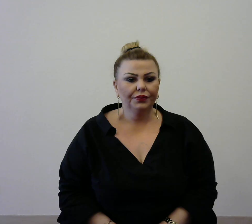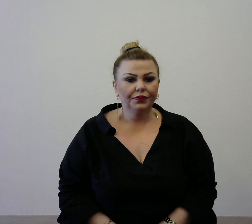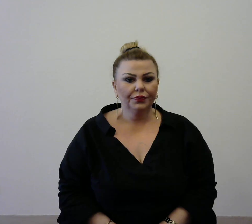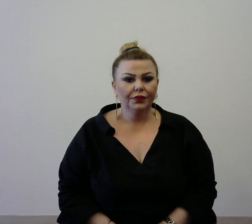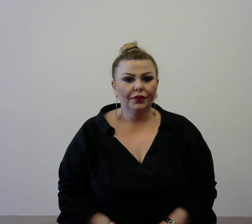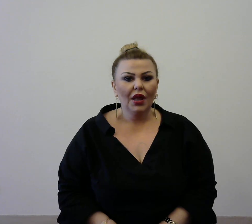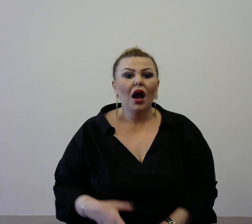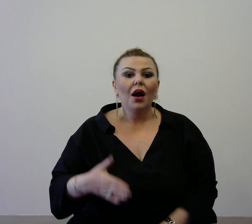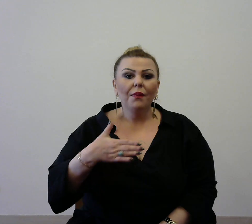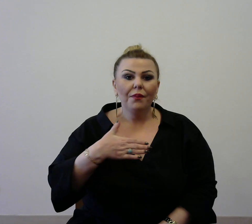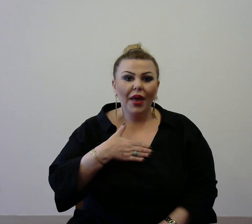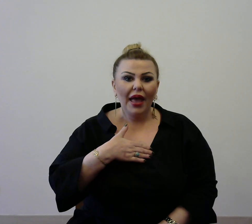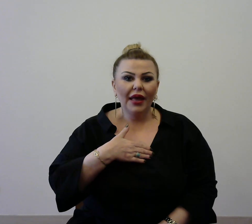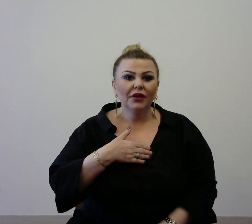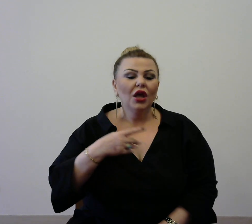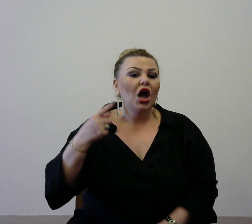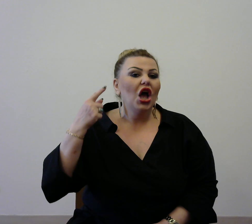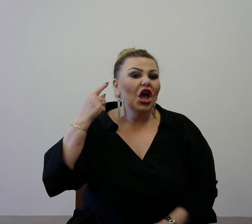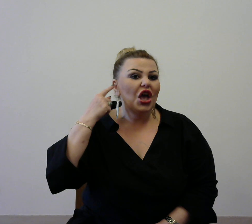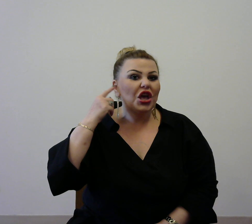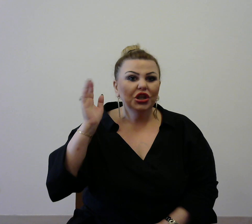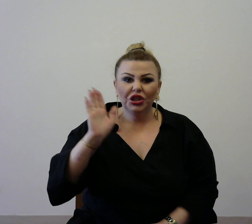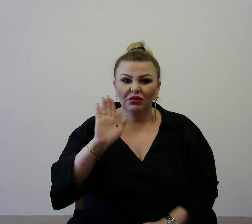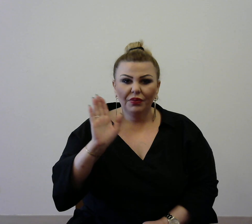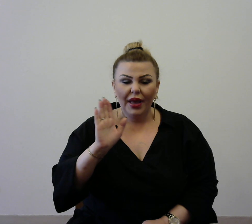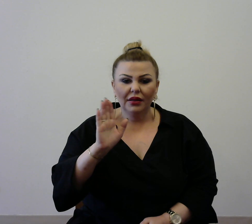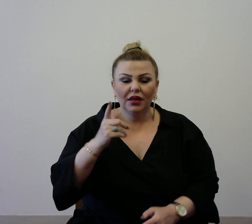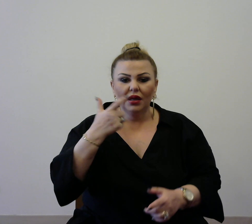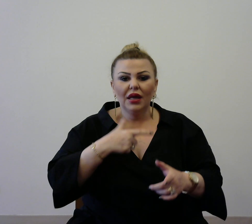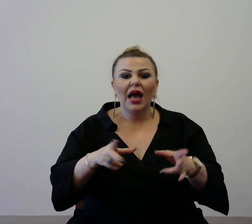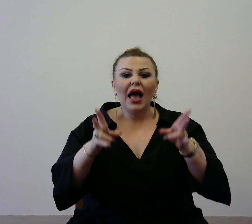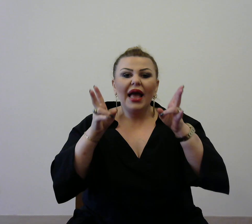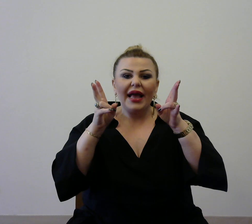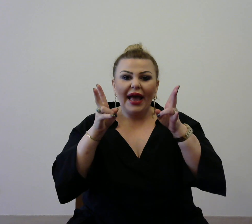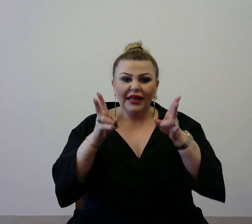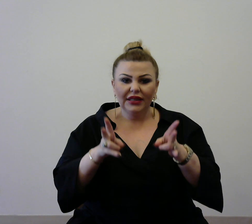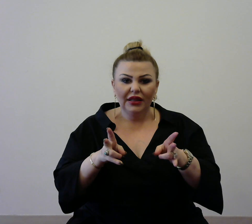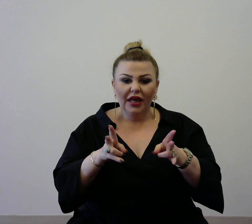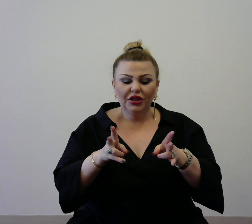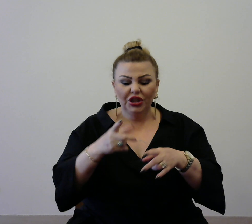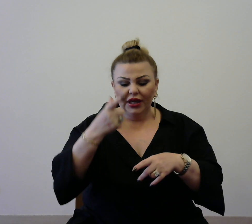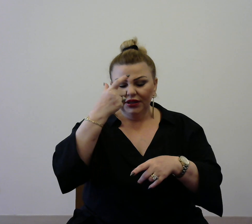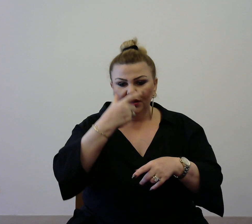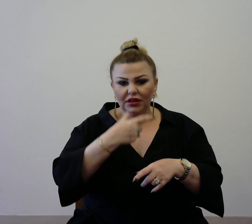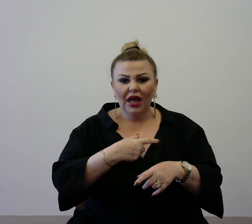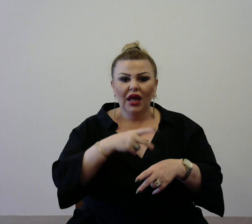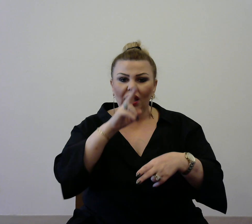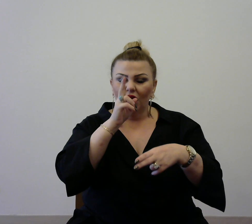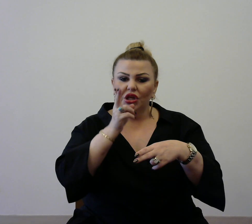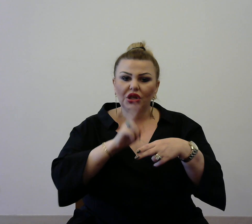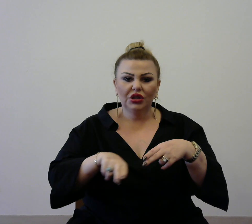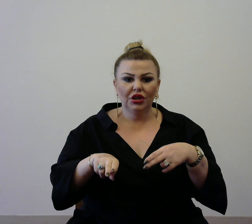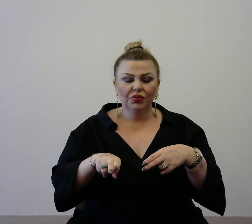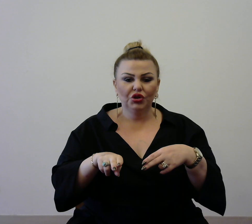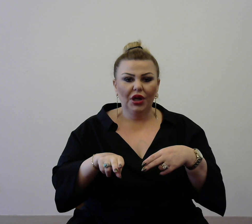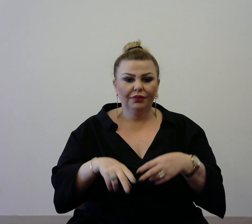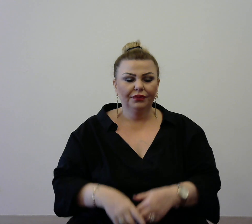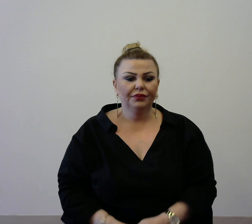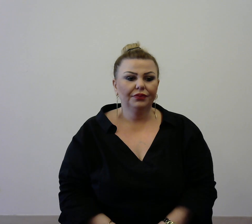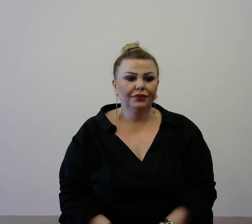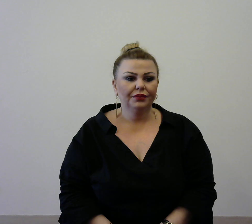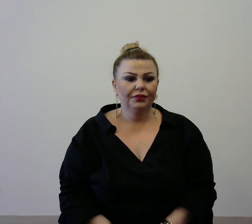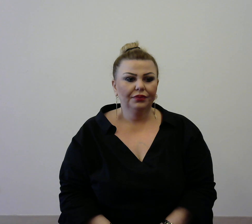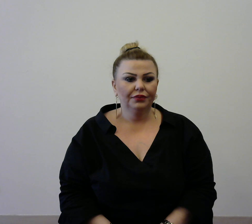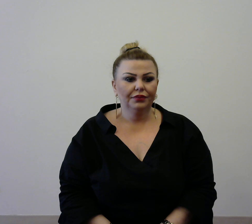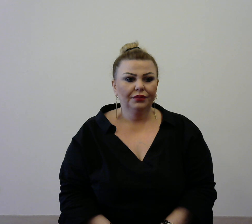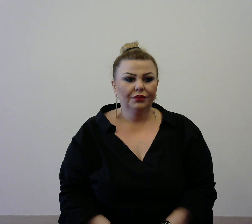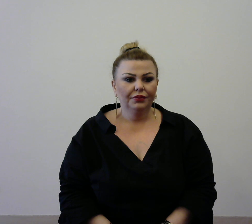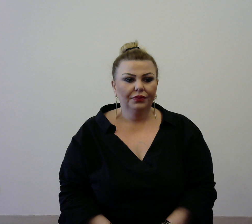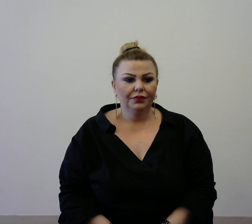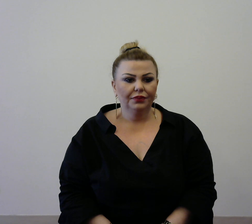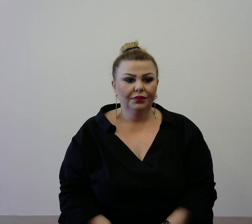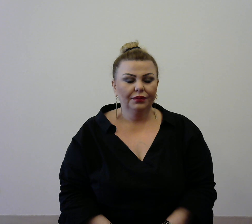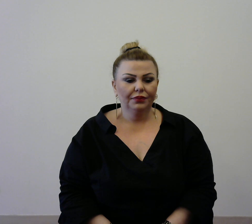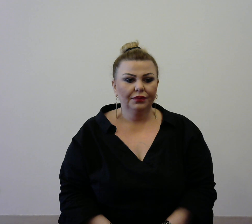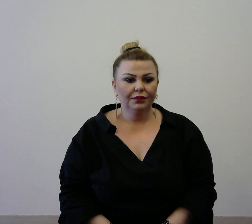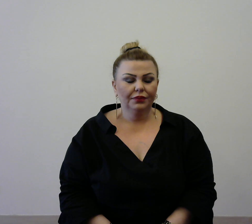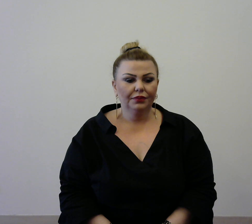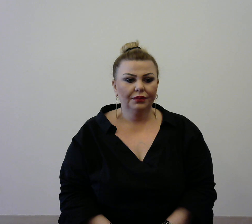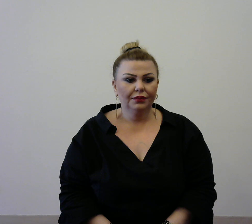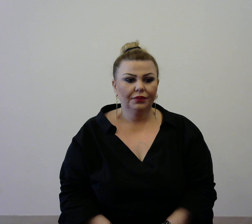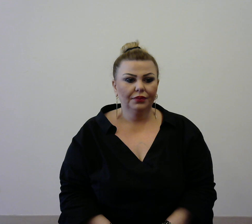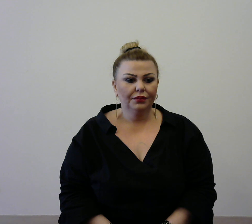Mən eşitməni qəza nəticəsində itirmişəm